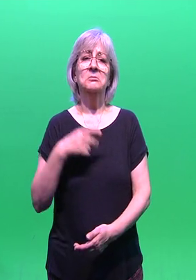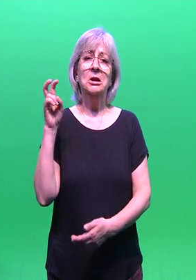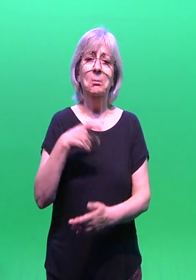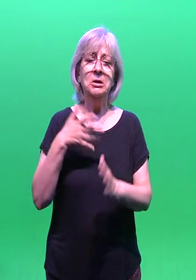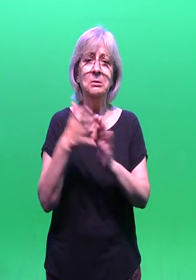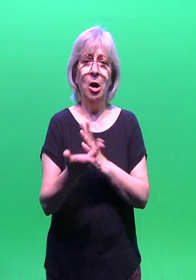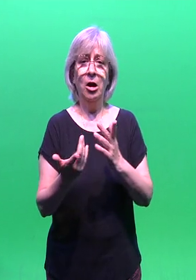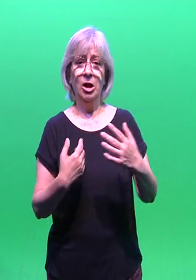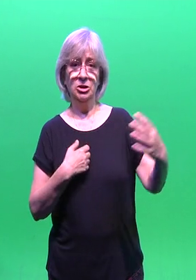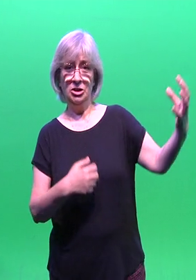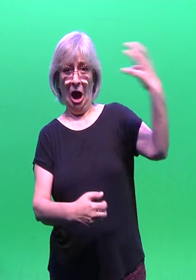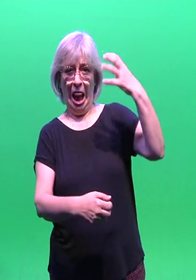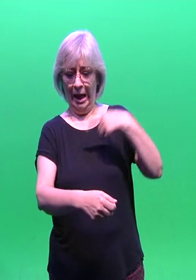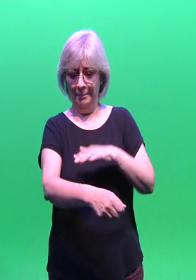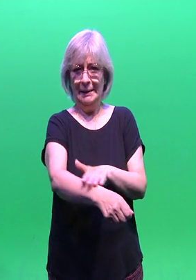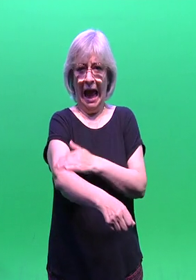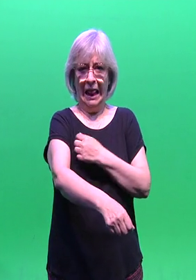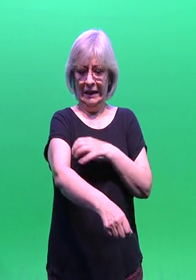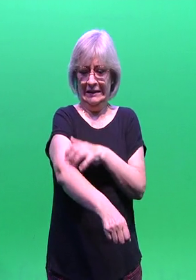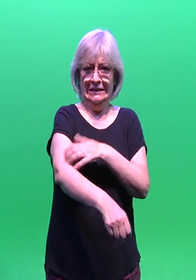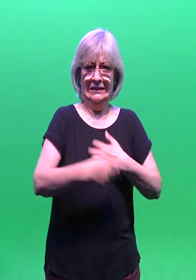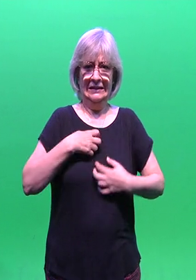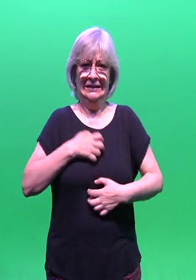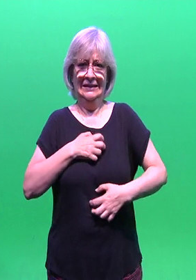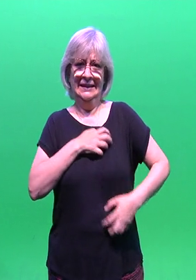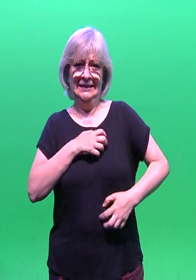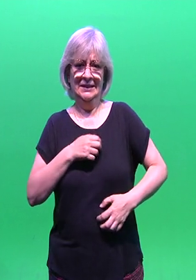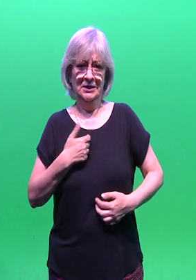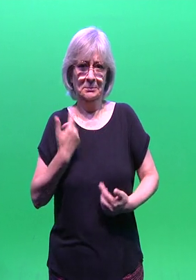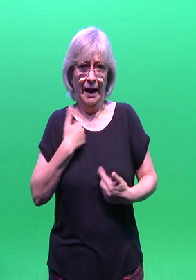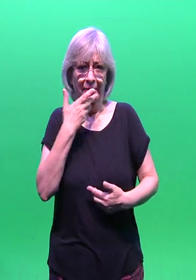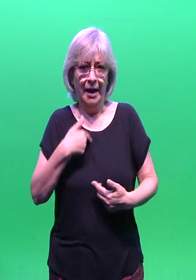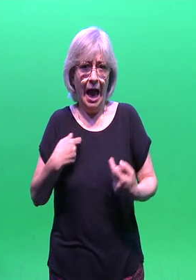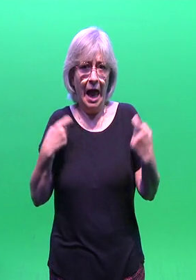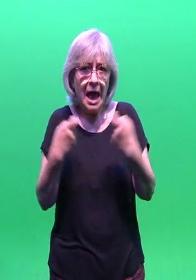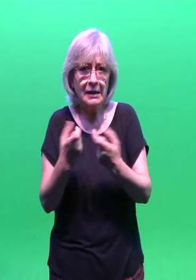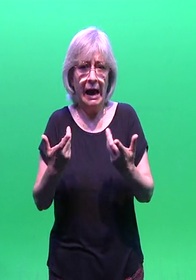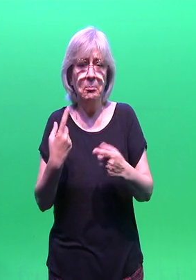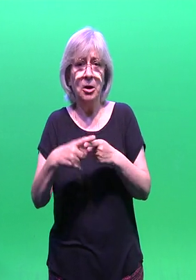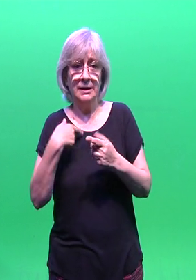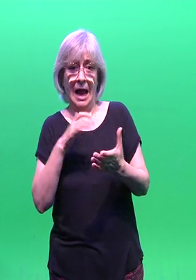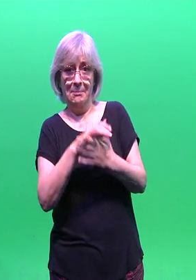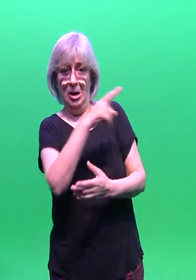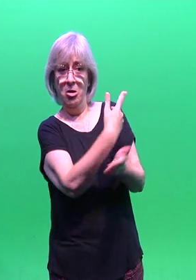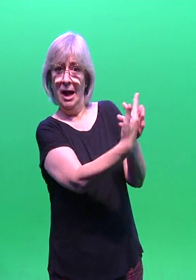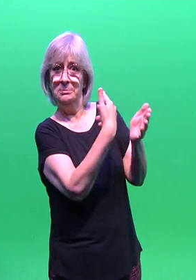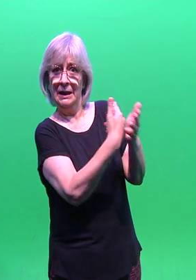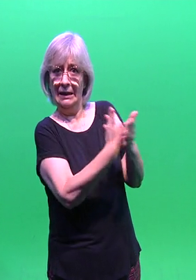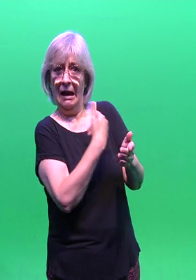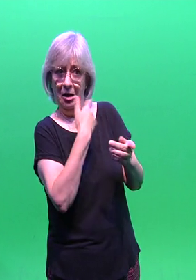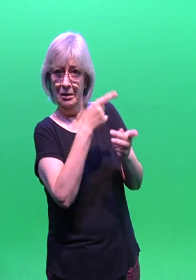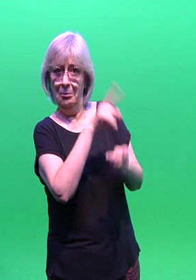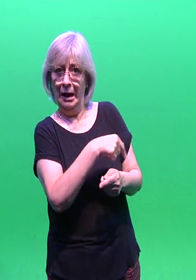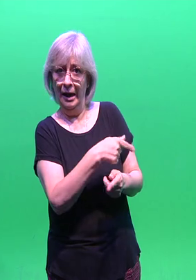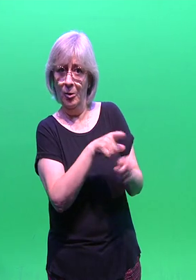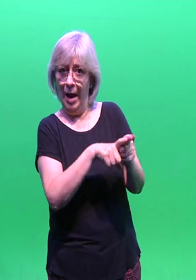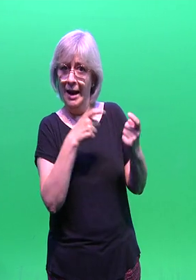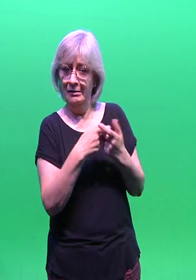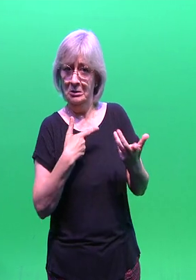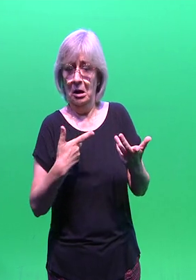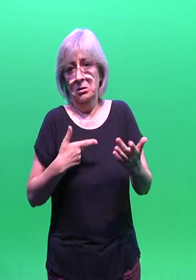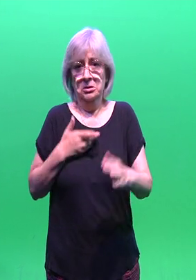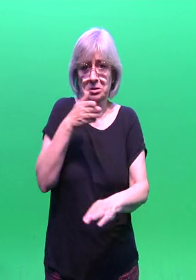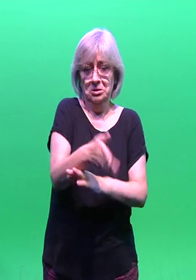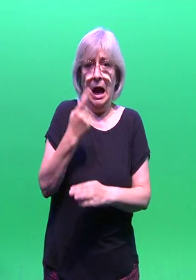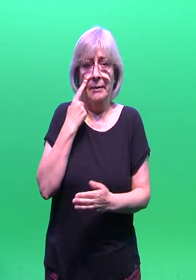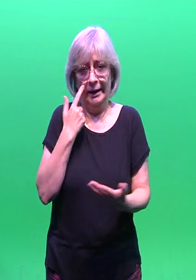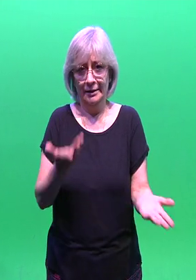Vinc perquè he pres el sol i em pica tot el cos, és estrany, sembla que tingui al·lèrgia. Un amic m'ha explicat que a ell també li passa el mateix i té al·lèrgia, per això vinc.